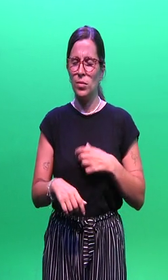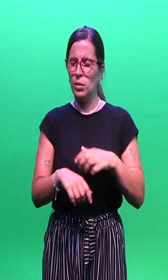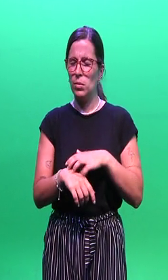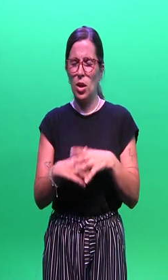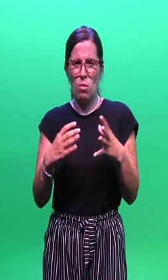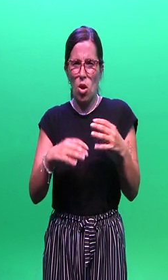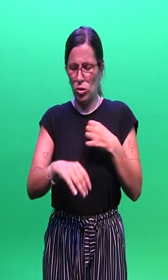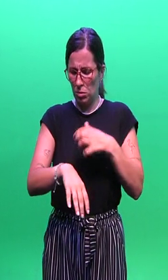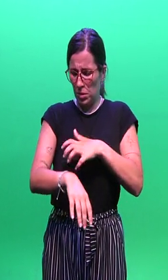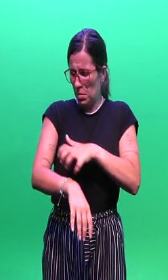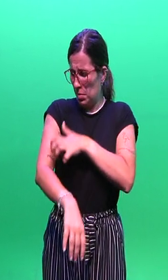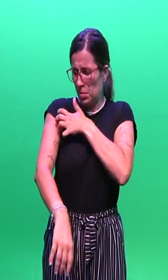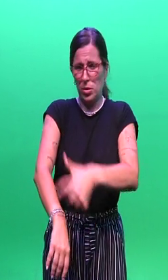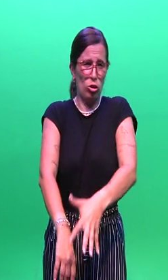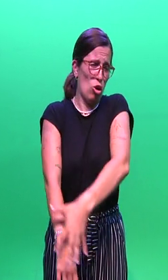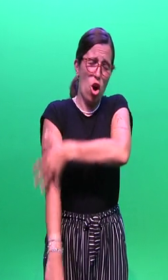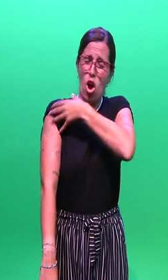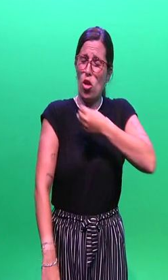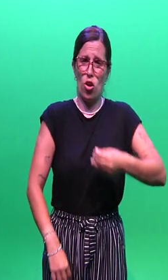Em poca molt la mà i tot el braç.